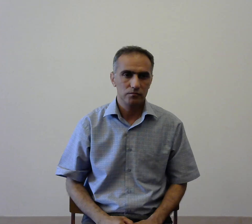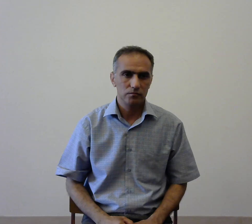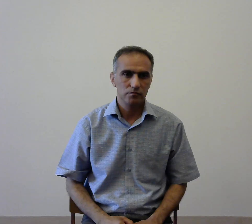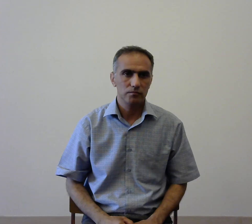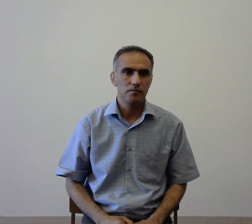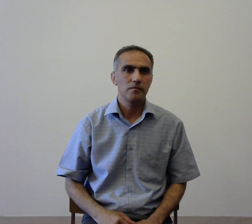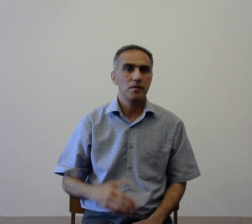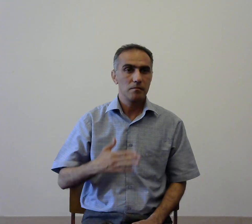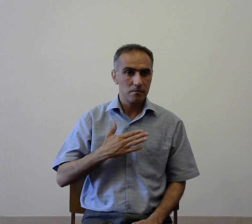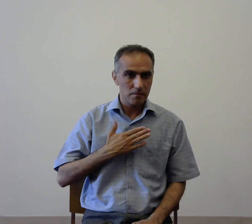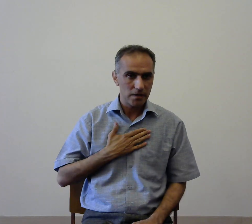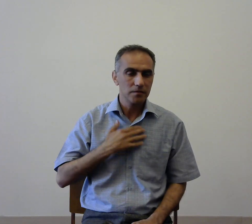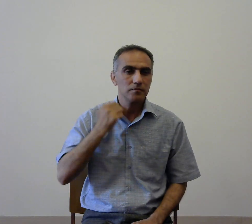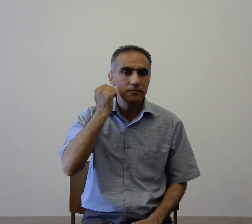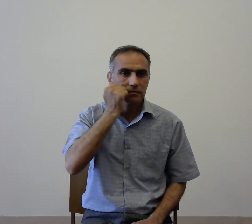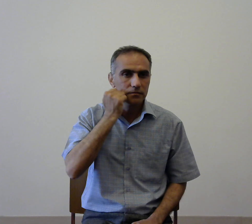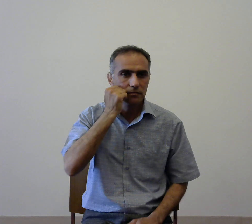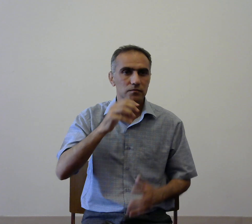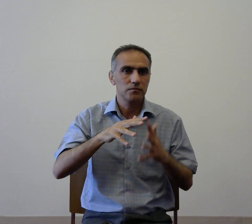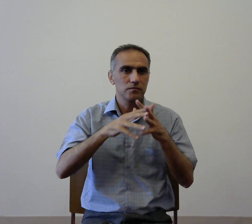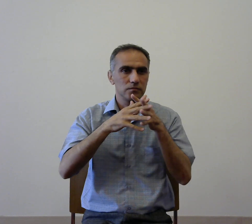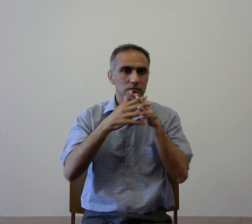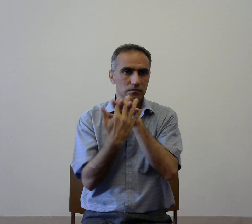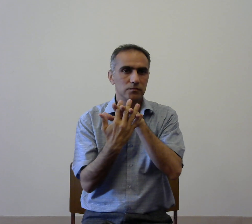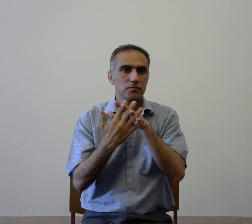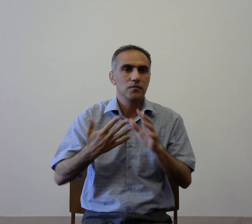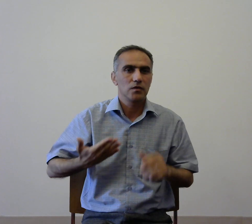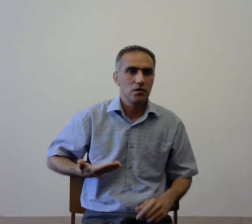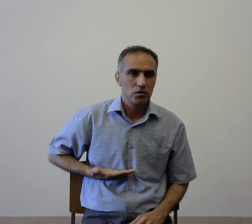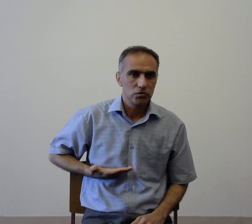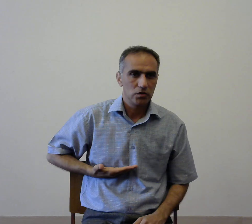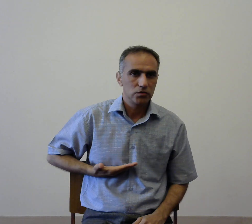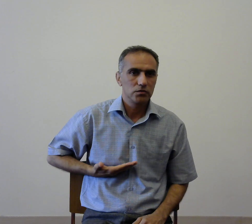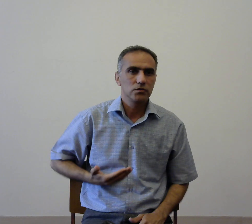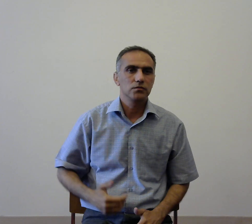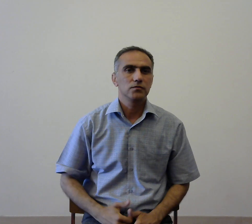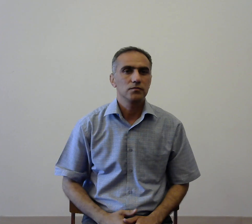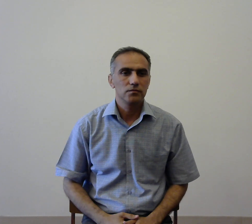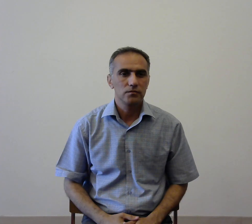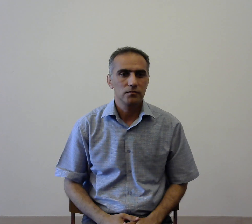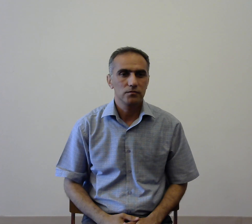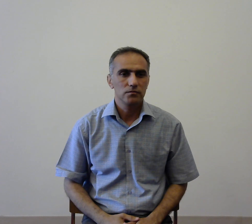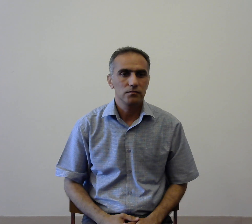Mənim nənəm kənddə yaşayır